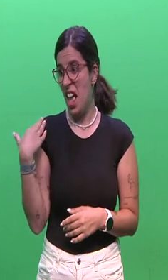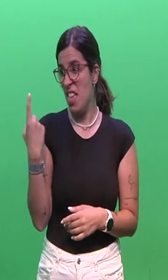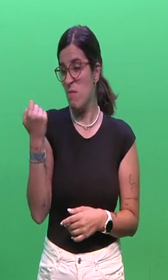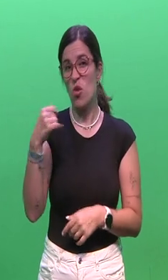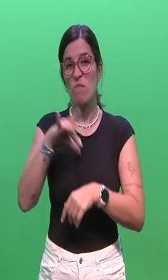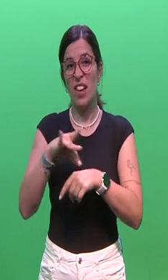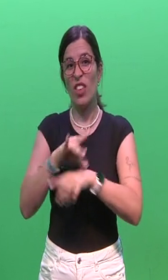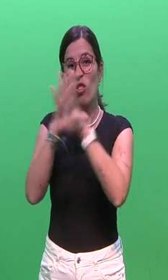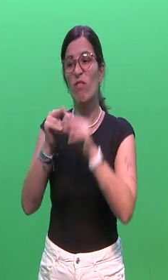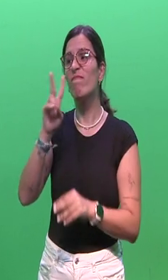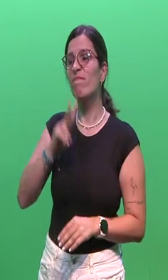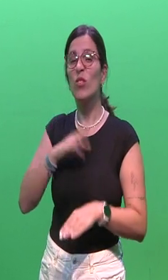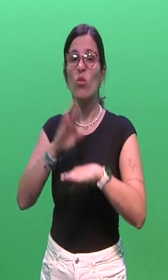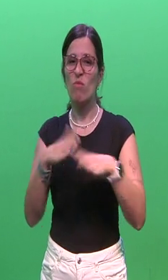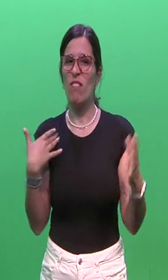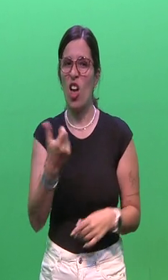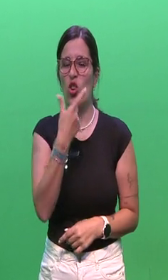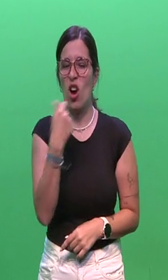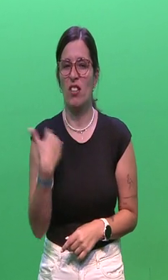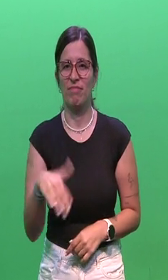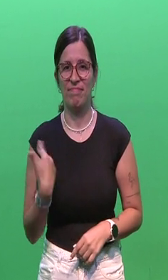Fa poc el metge em va donar els resultats, em va dir que era pel consum de drogues.